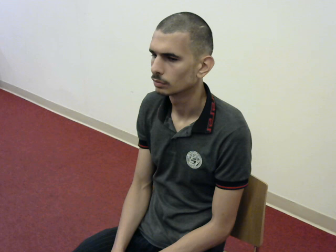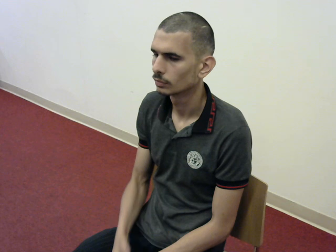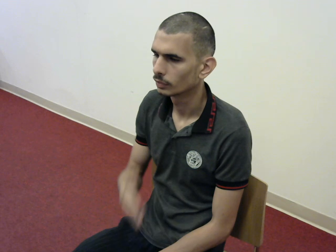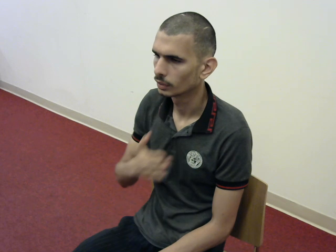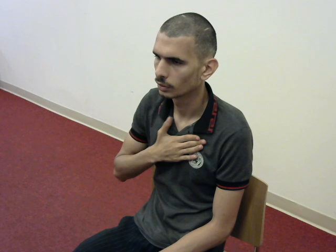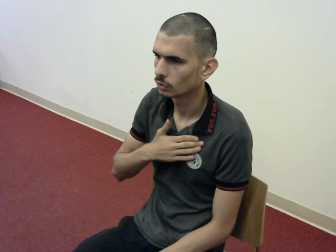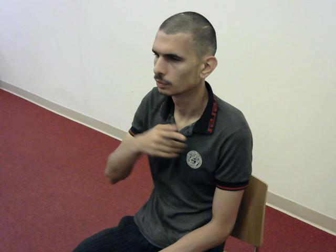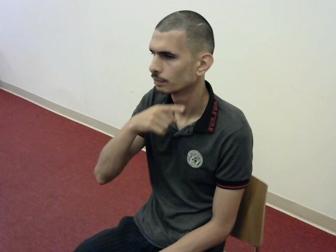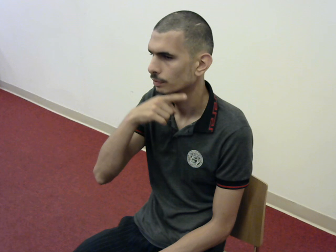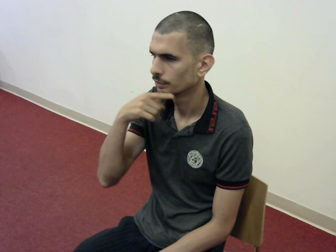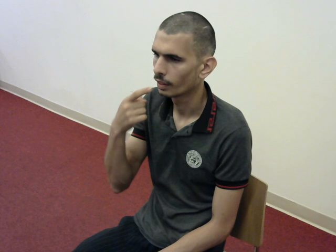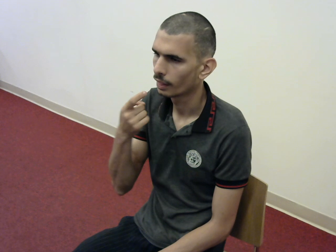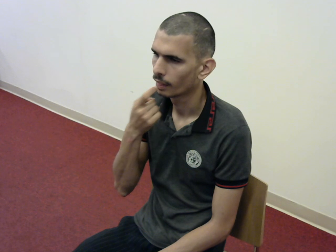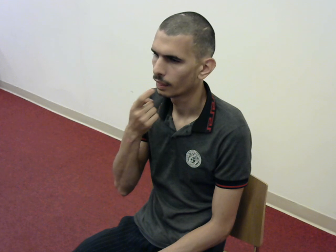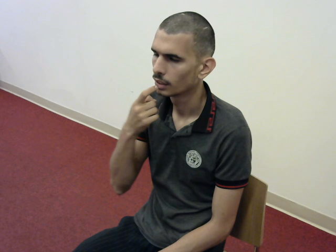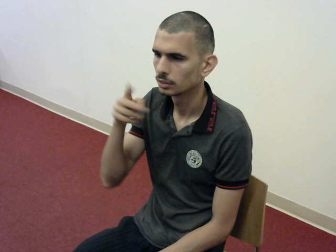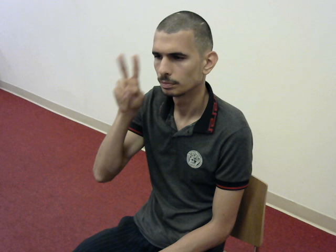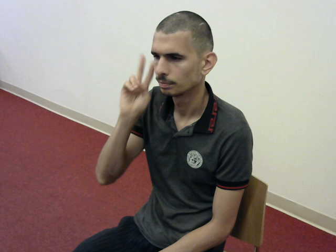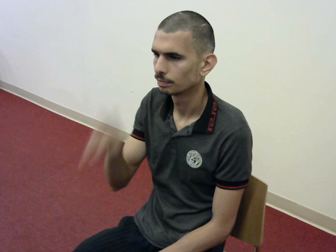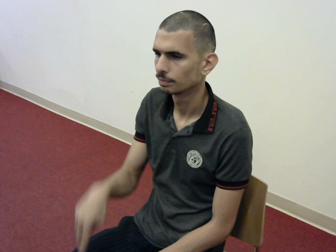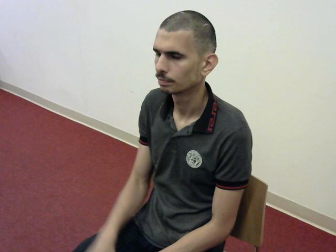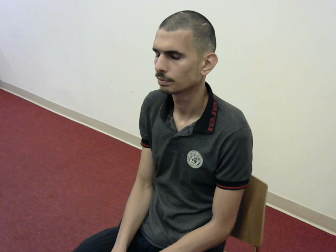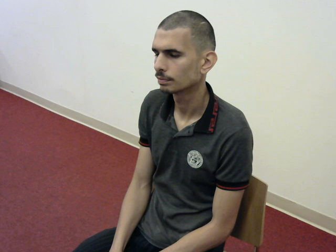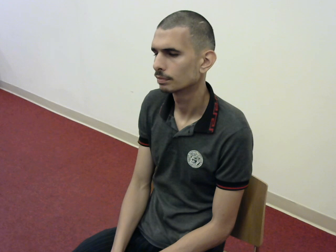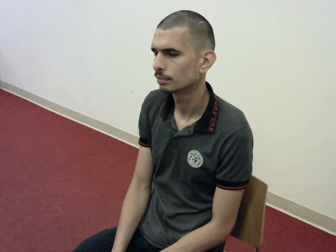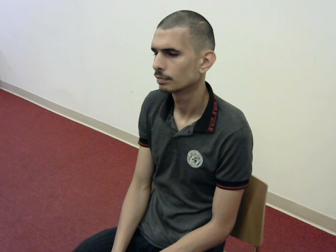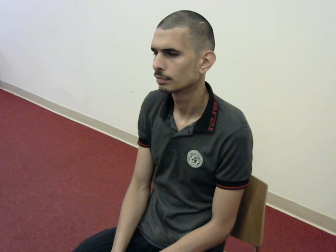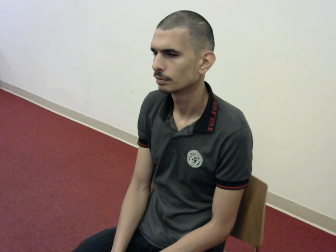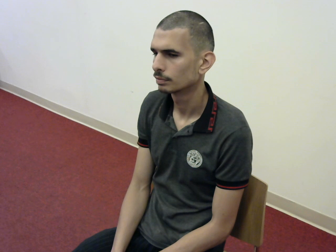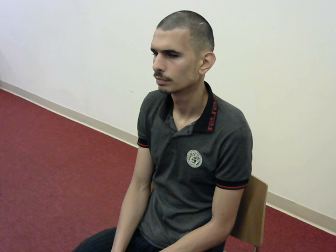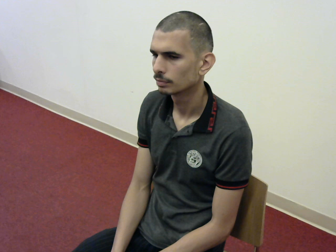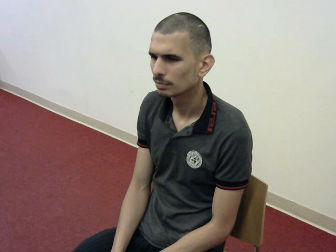Mən rus dilini bilmirəm